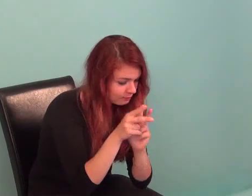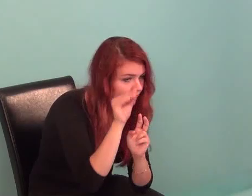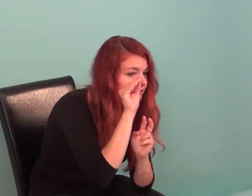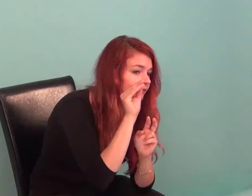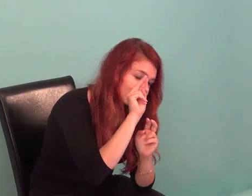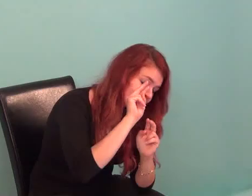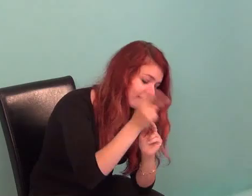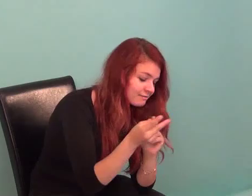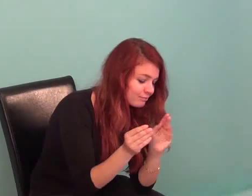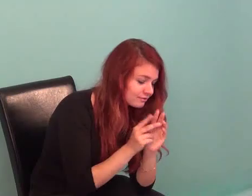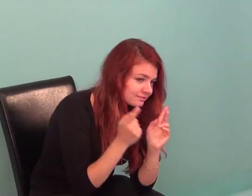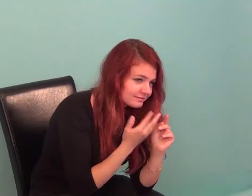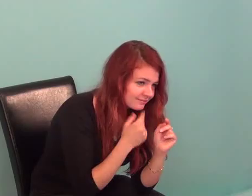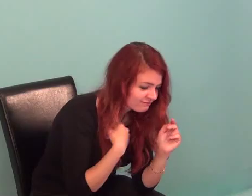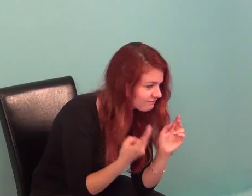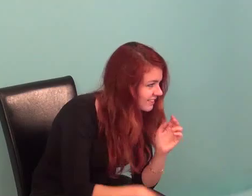Chciałabym jeszcze drugiego spotkania.